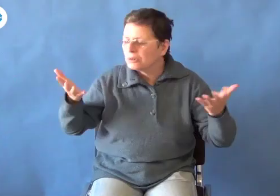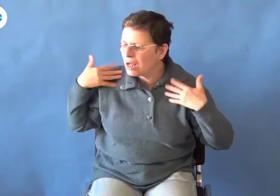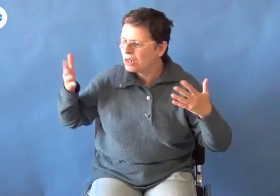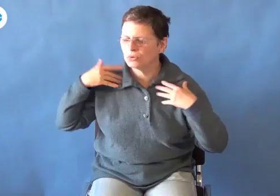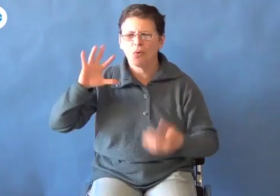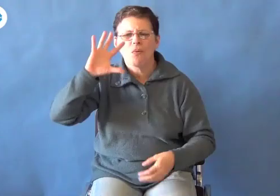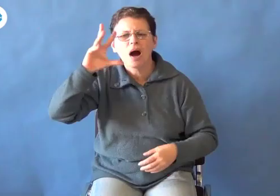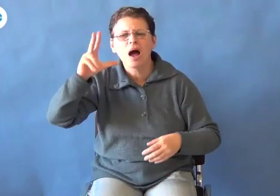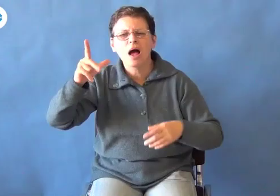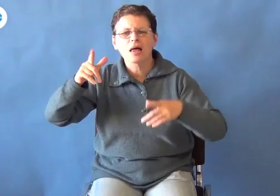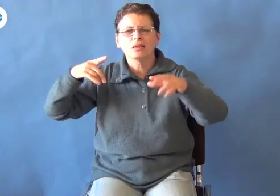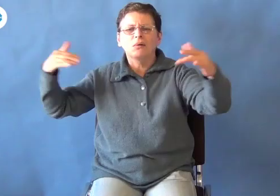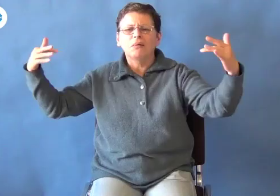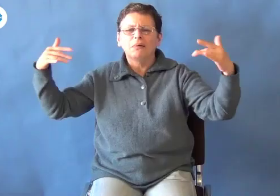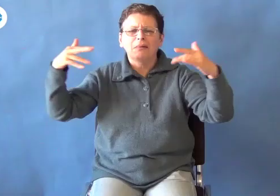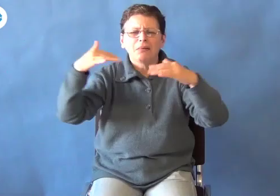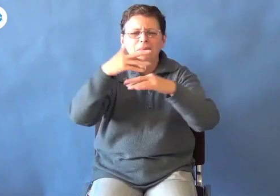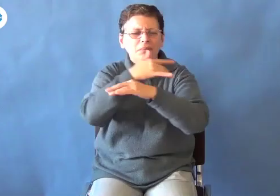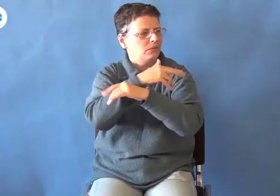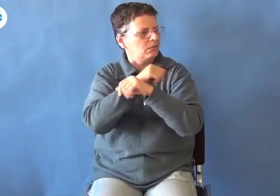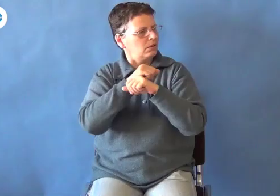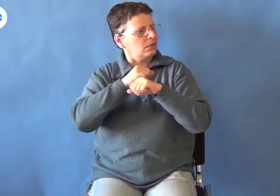Ludzie spacerują w pięknym miejscu.